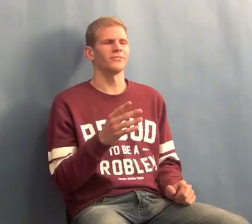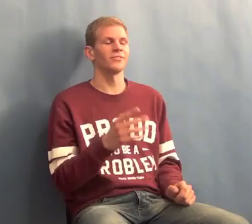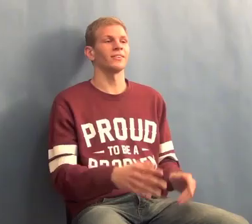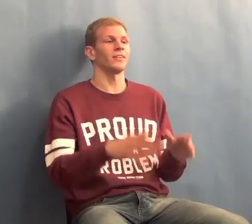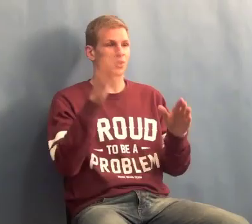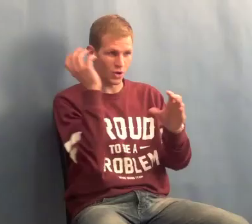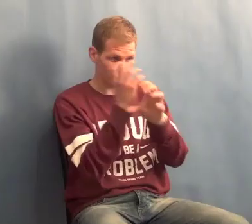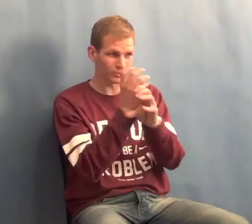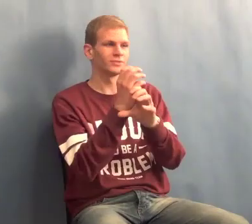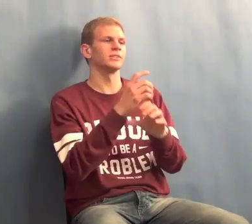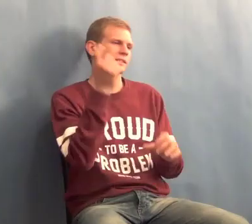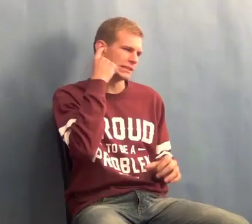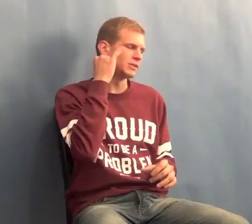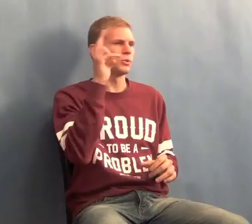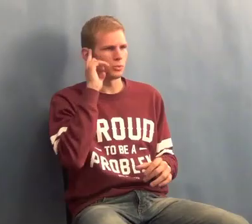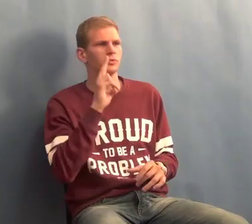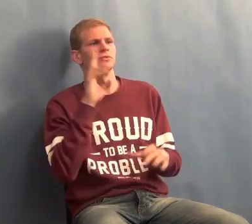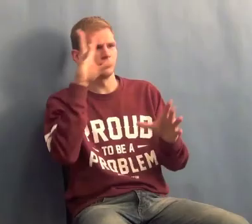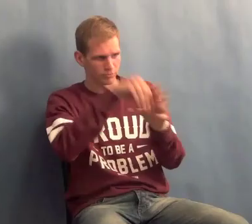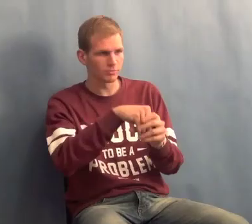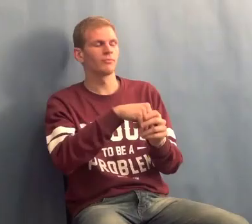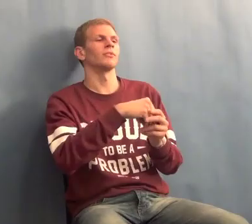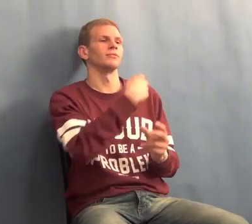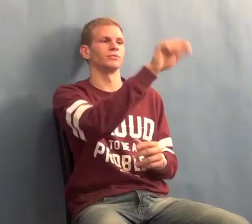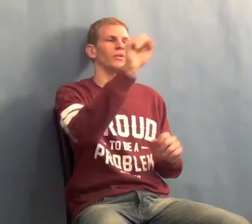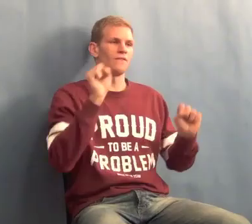Na wycieczkę autokarem do Włoch pojechała grupą głuchych i słyszących.